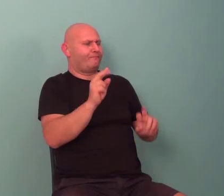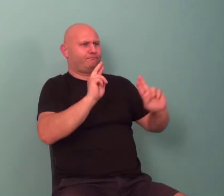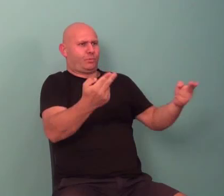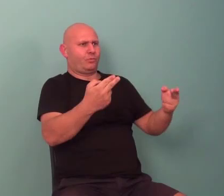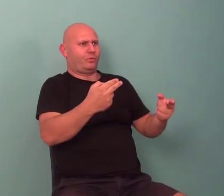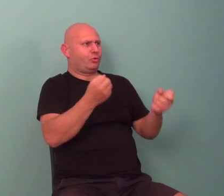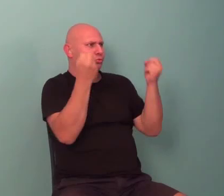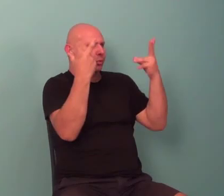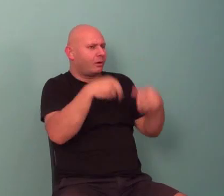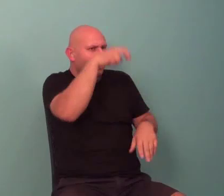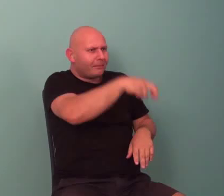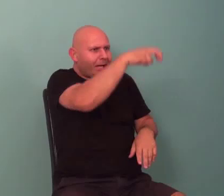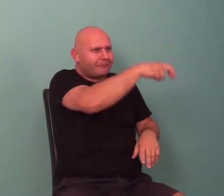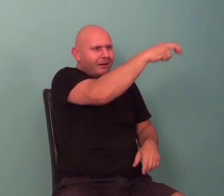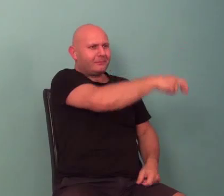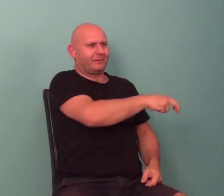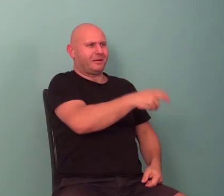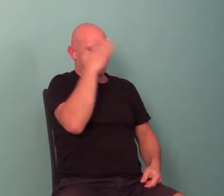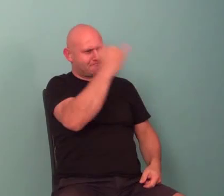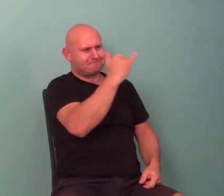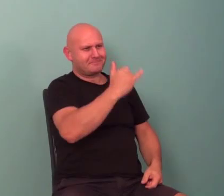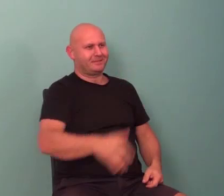Zastanawiała się skąd się wziął skaczący duch.